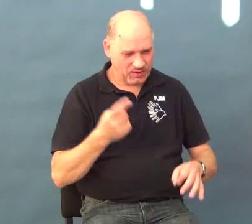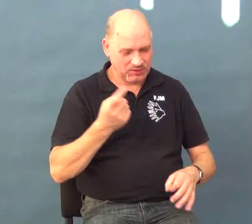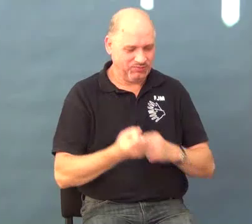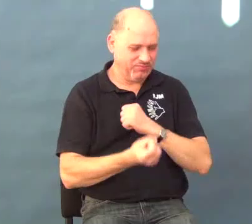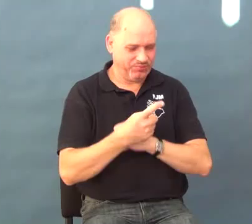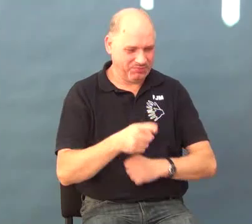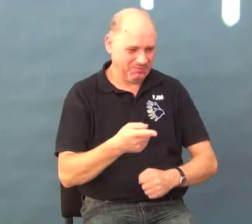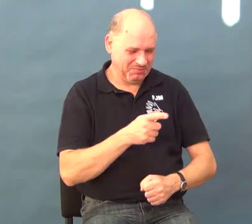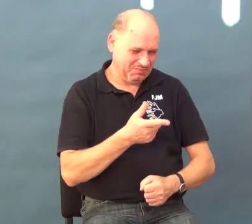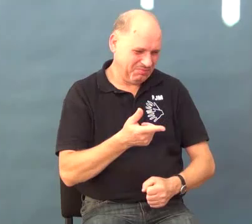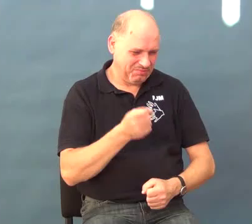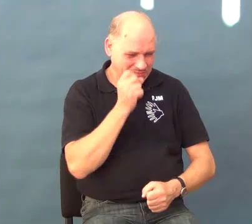Dziwne dla mnie, to jest głupota.